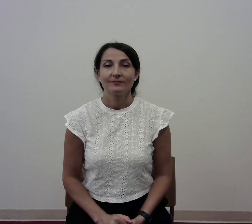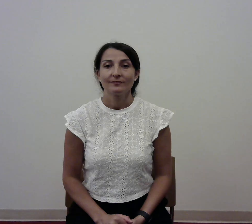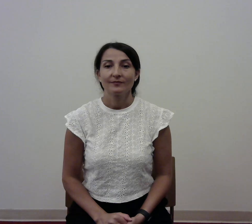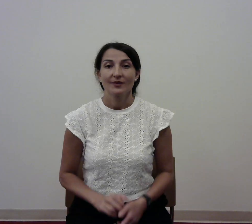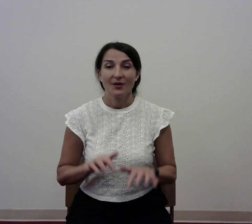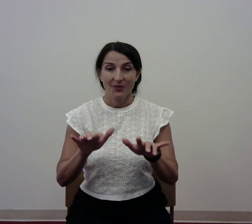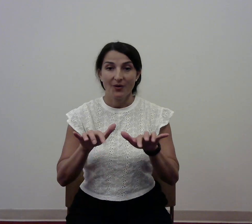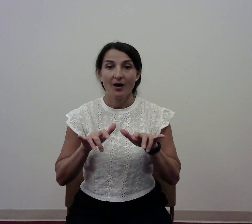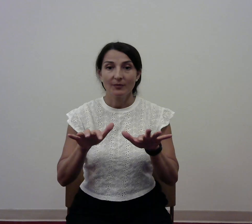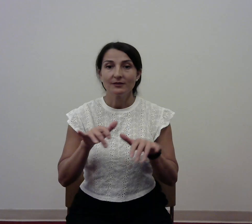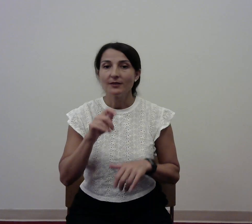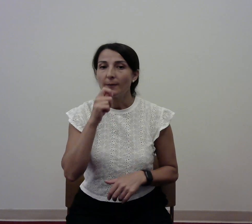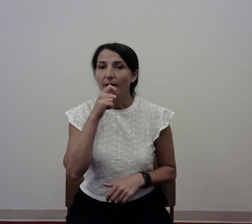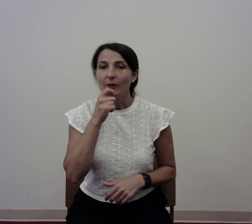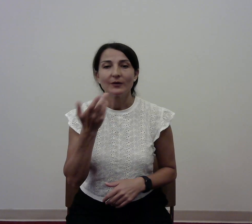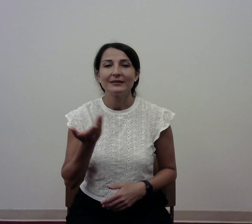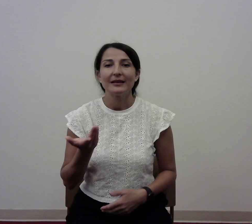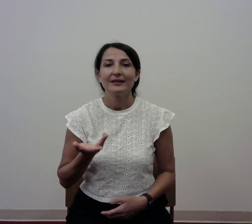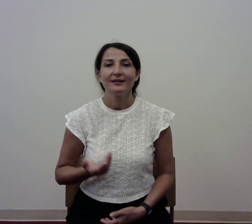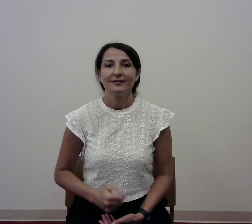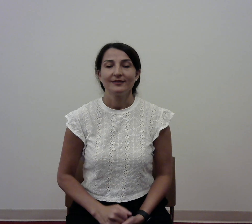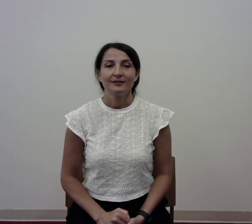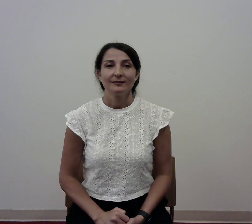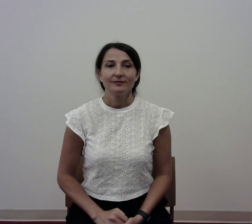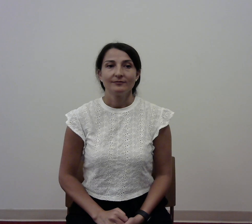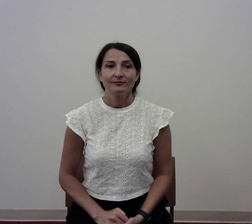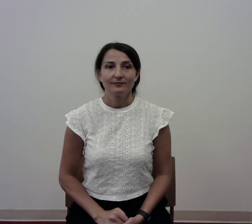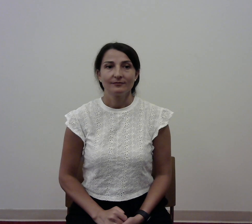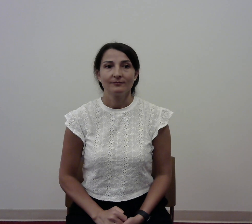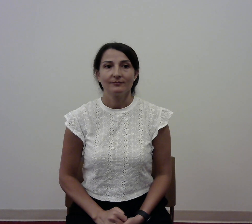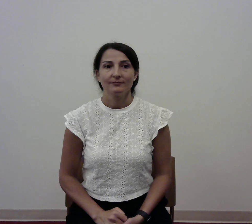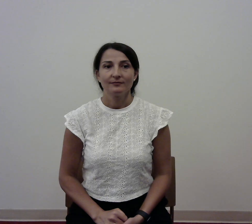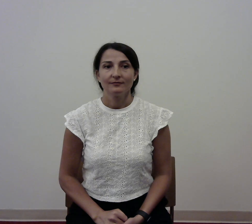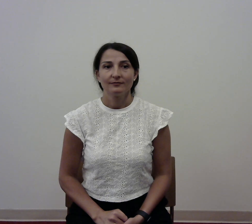Kompüterin parolu nədir?